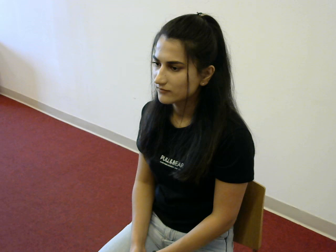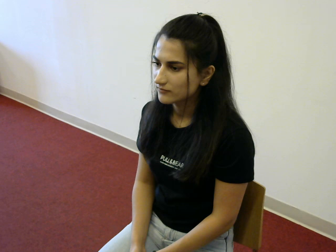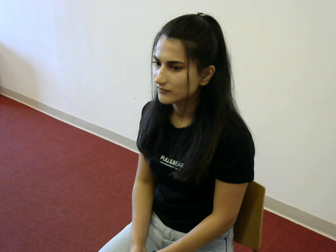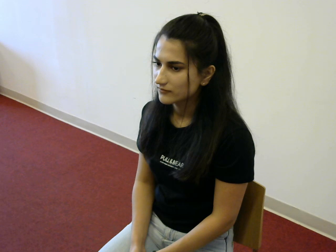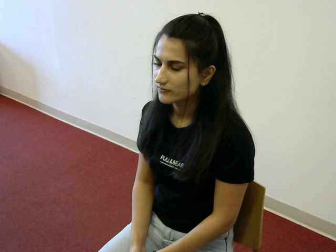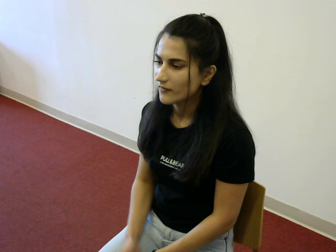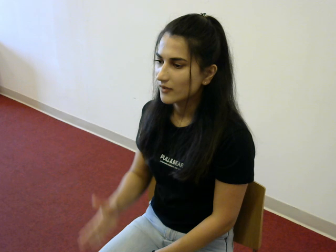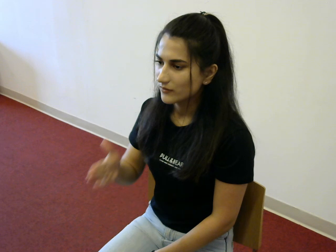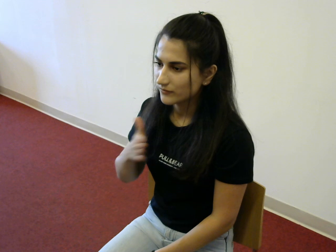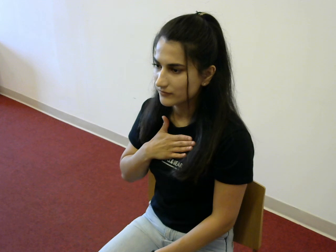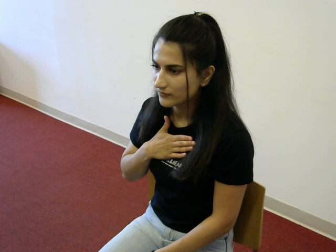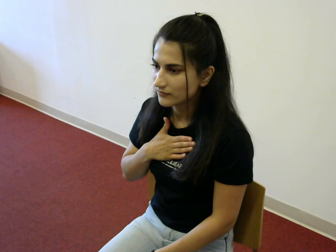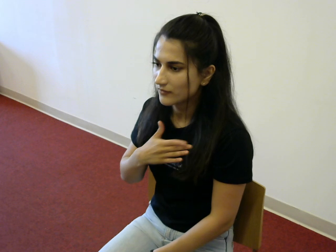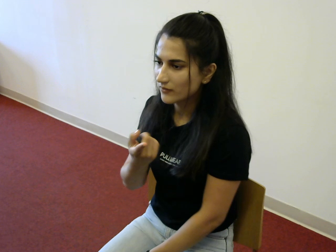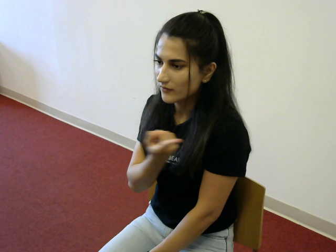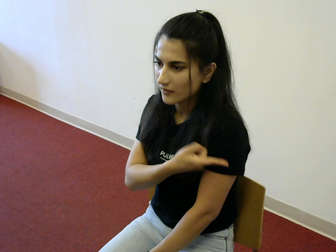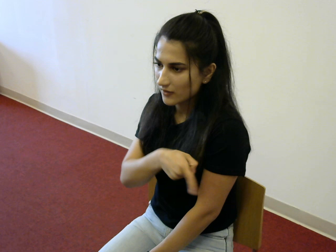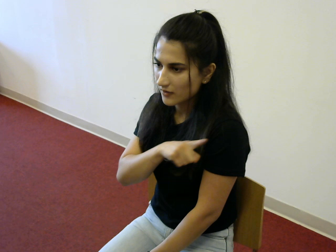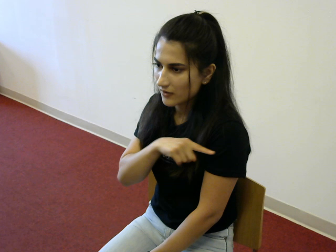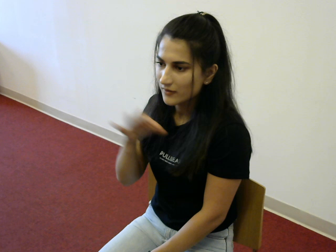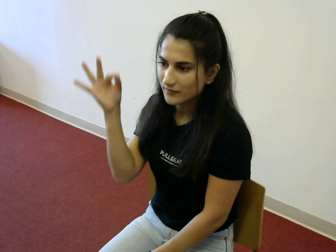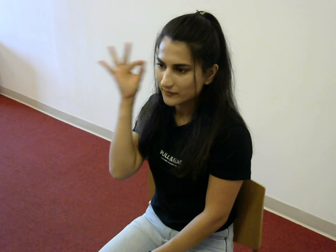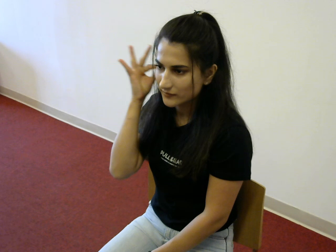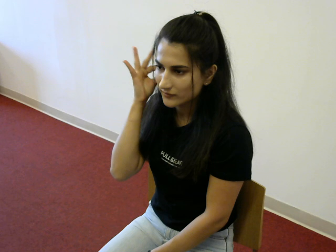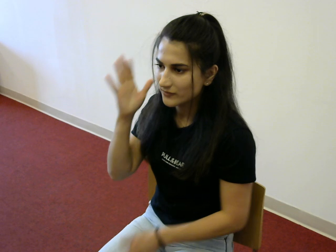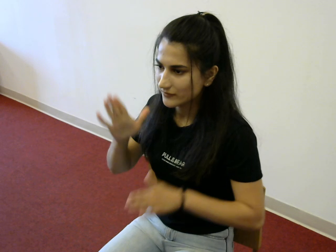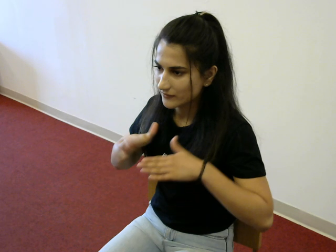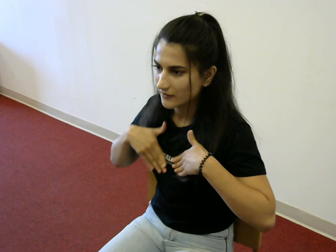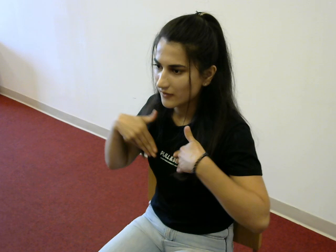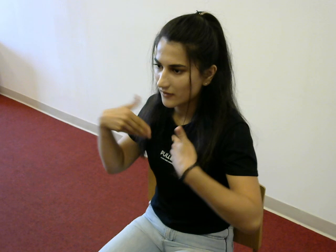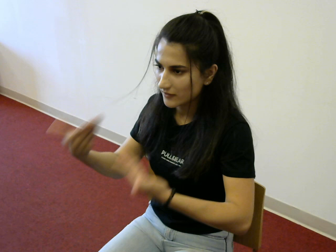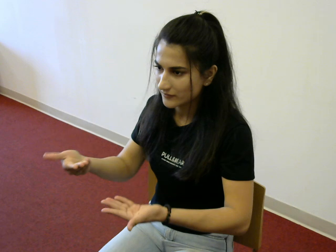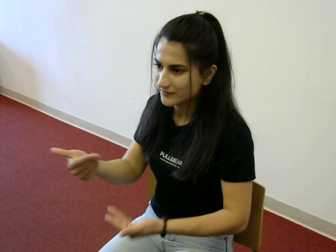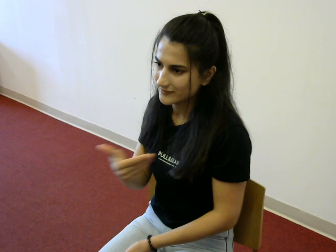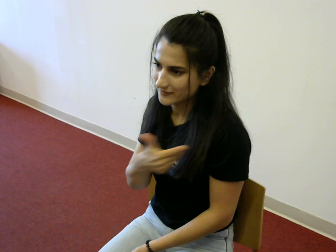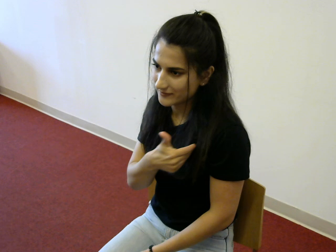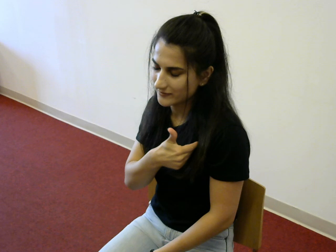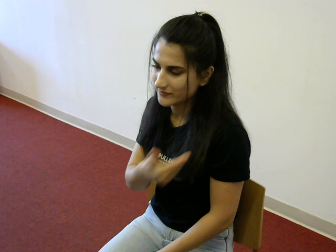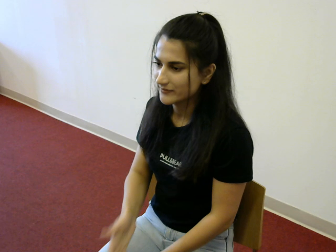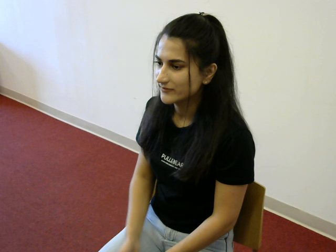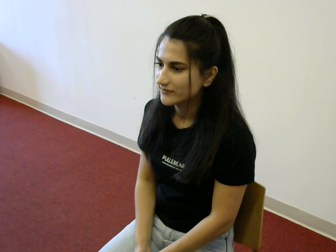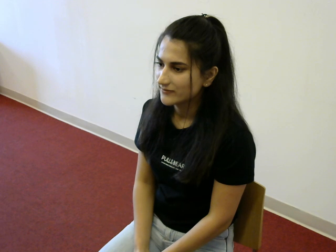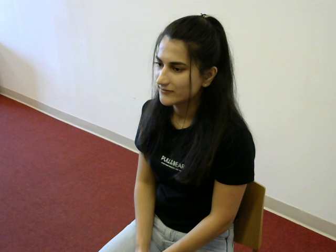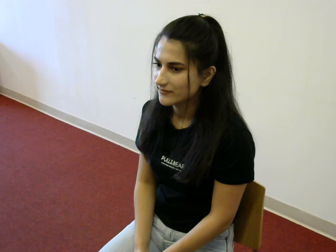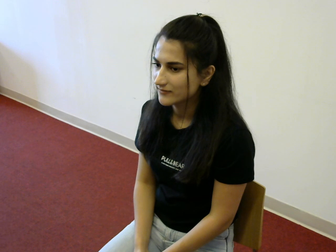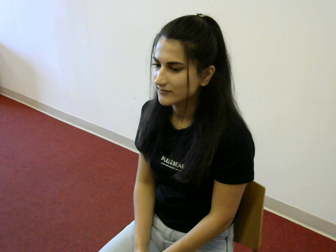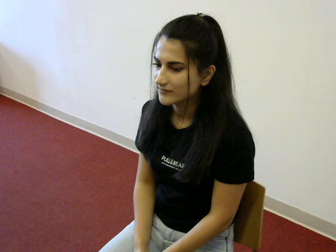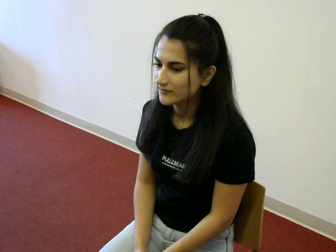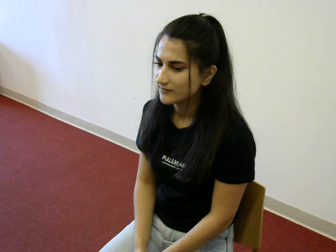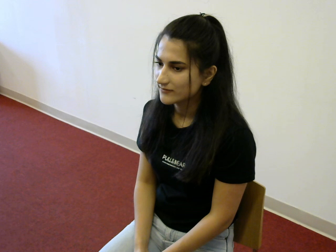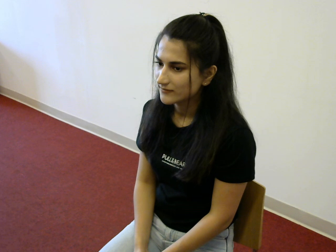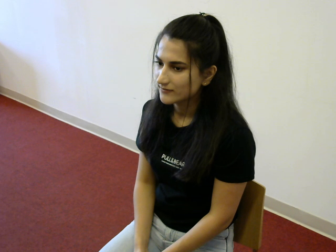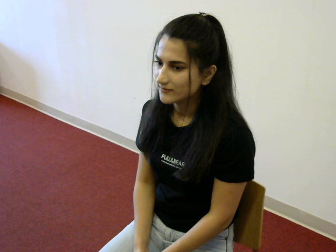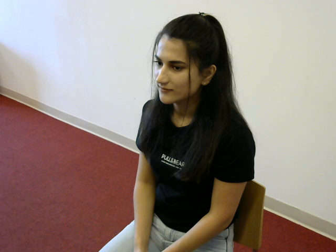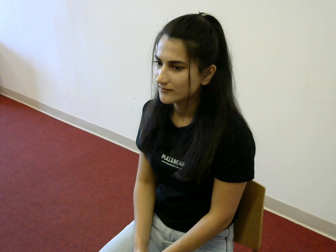Mən tibb məntəqəsinə müraciət etmək istərdim